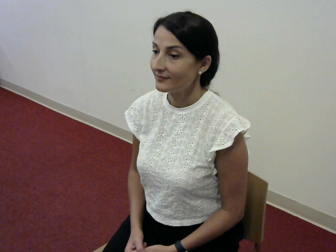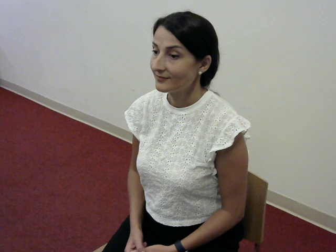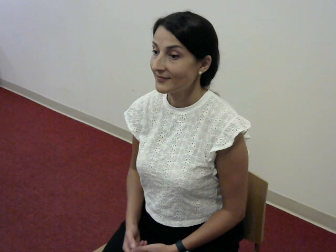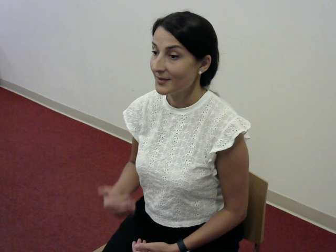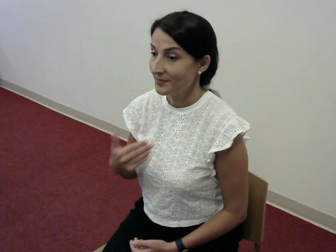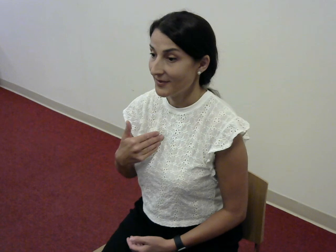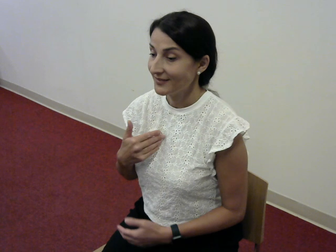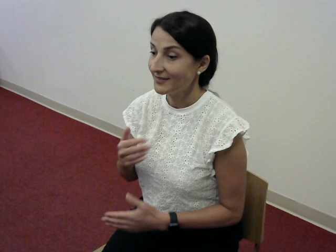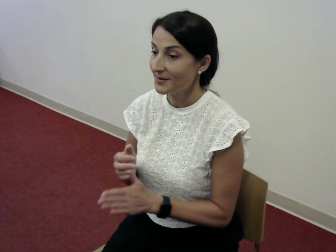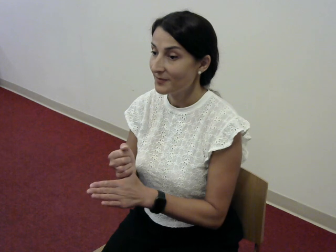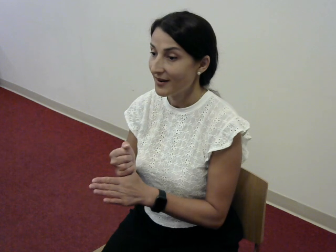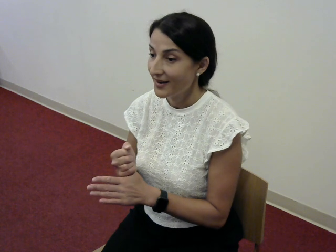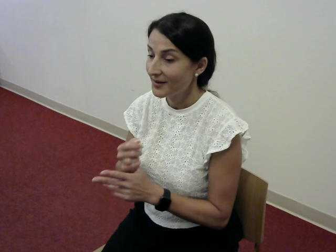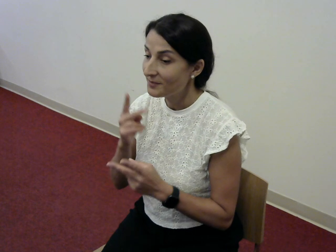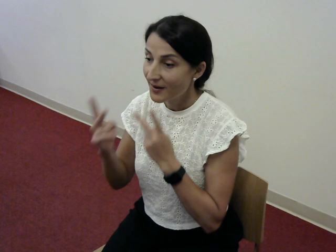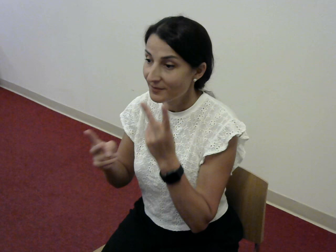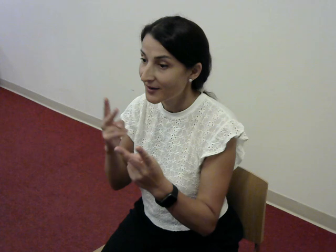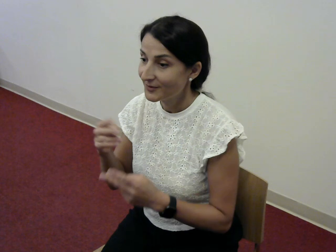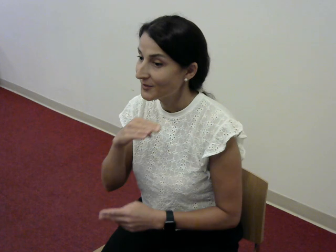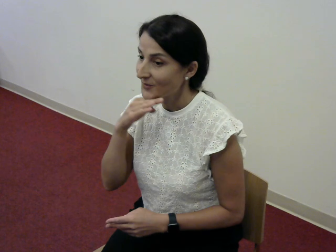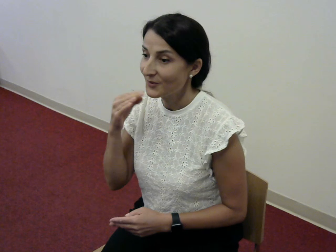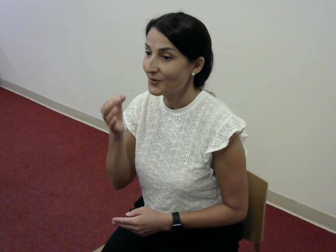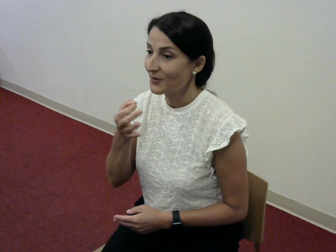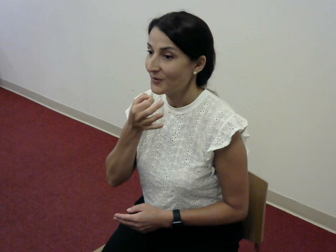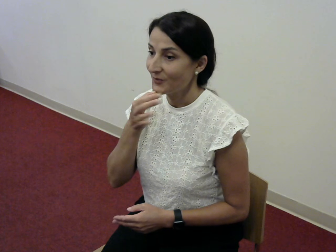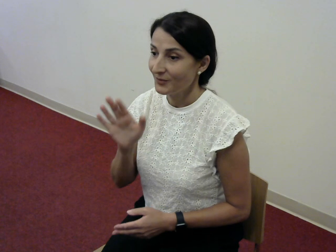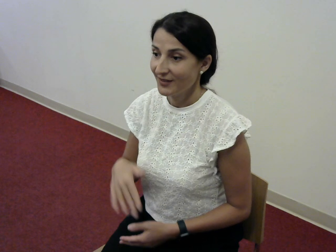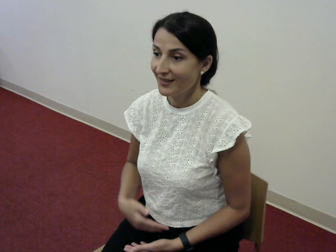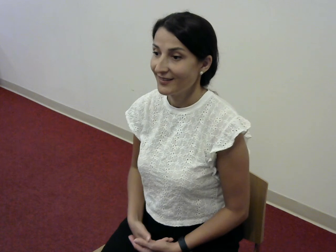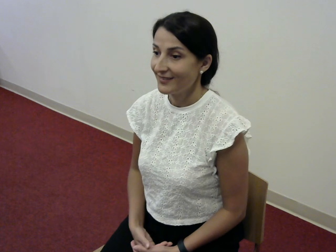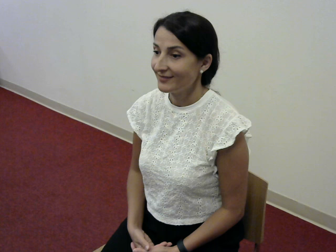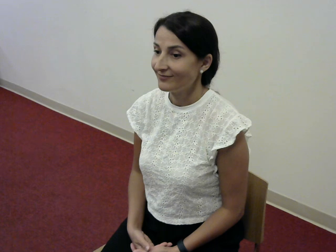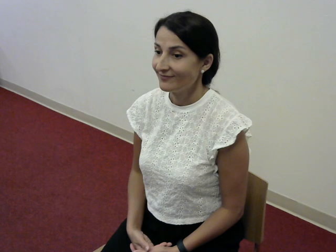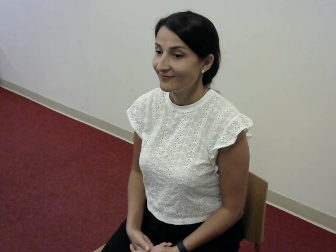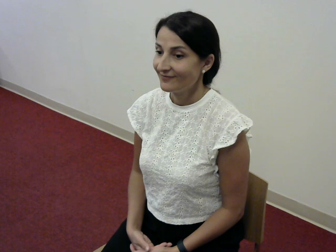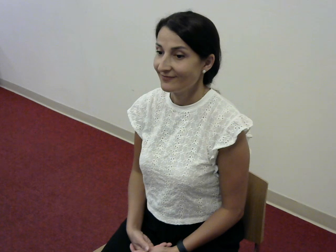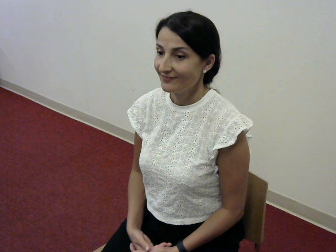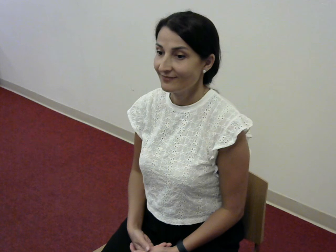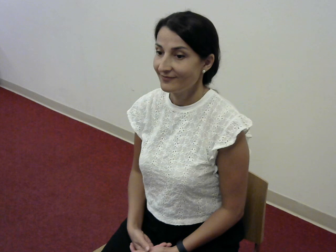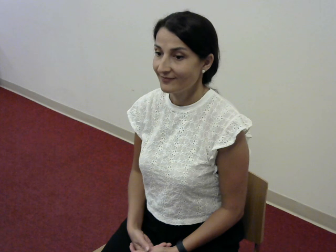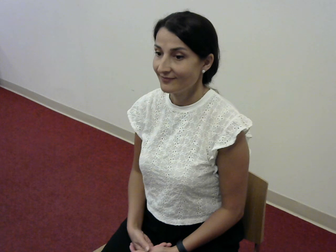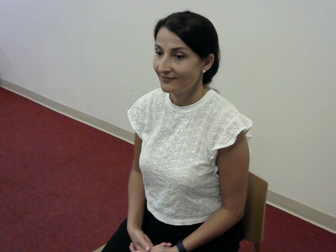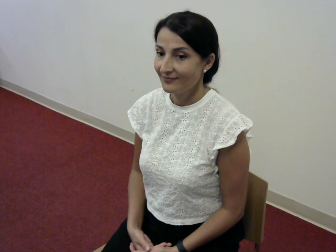Mənim balıqlara baxmaqdan çox xoşum gəlir